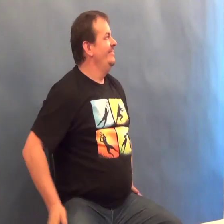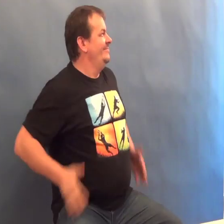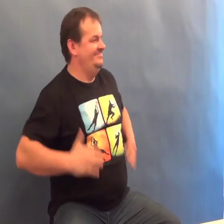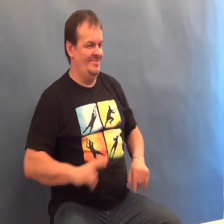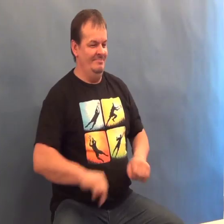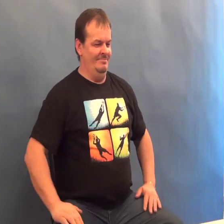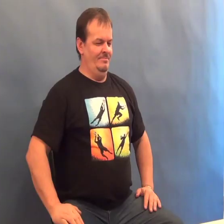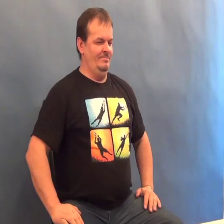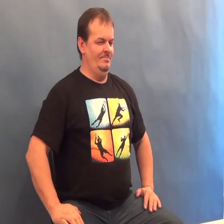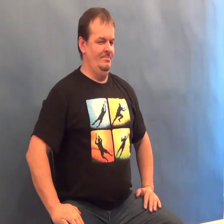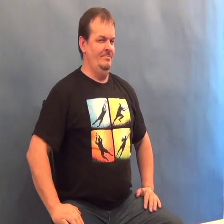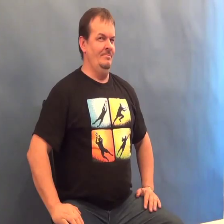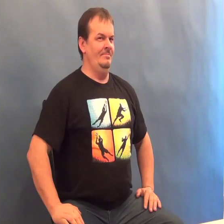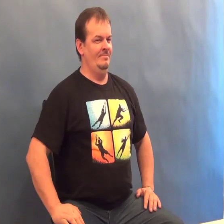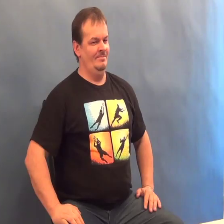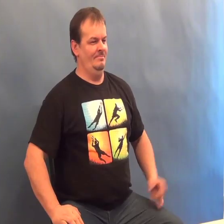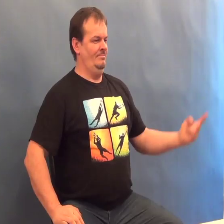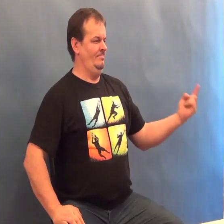Policjant stoi i patrzy na niego, a jakaś osoba nadchodzi.